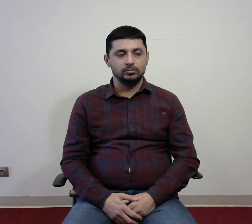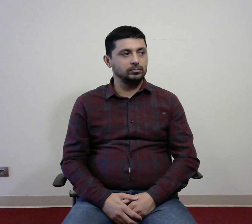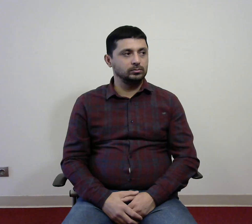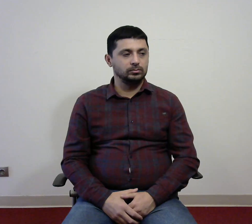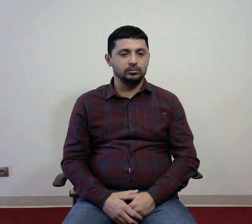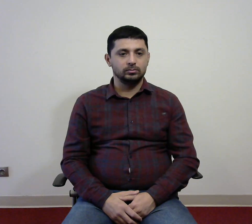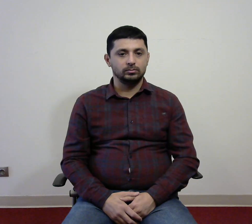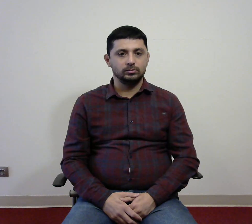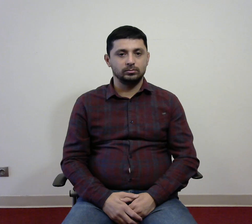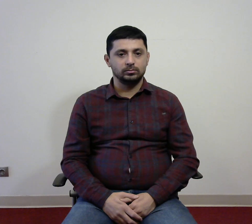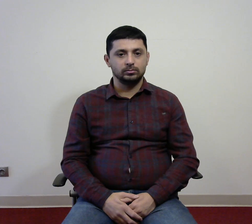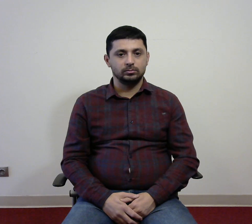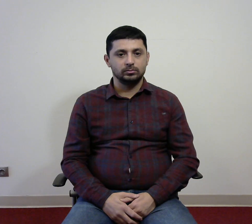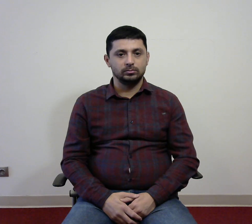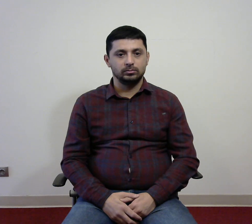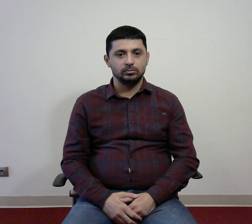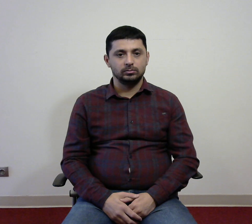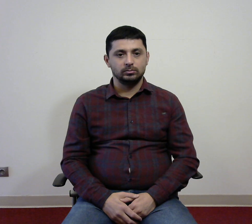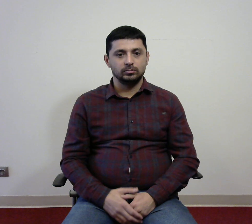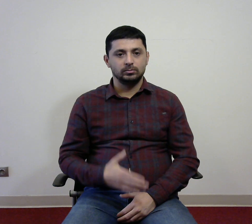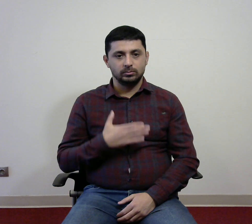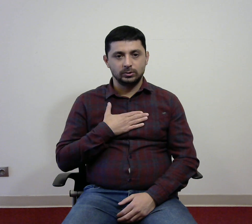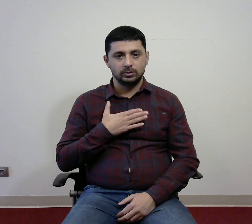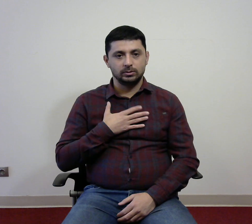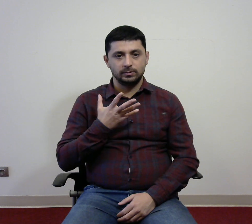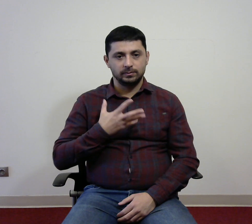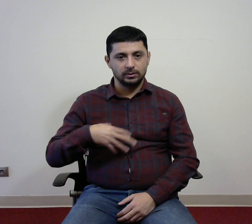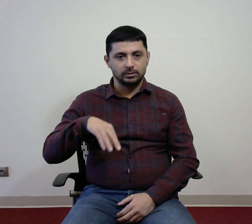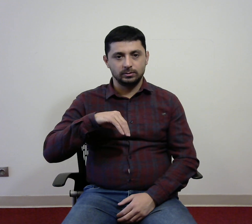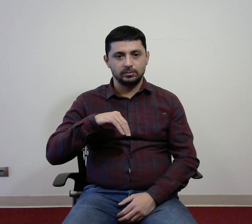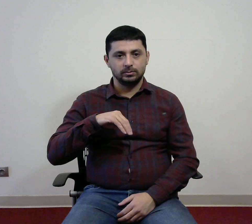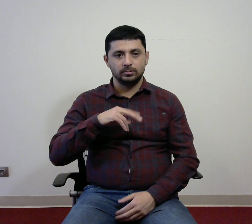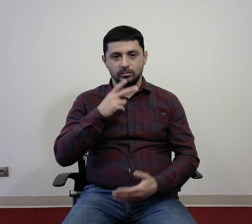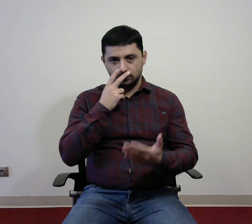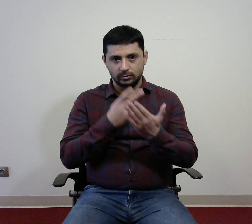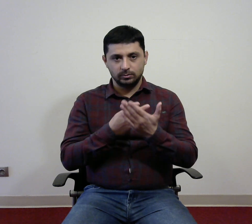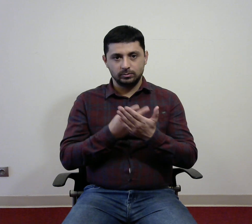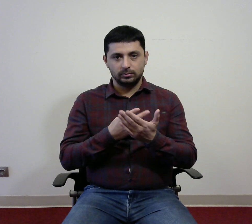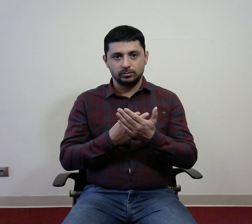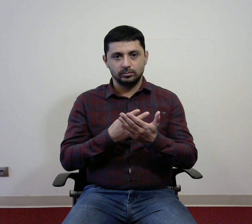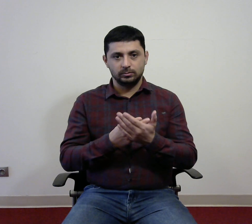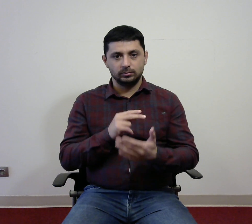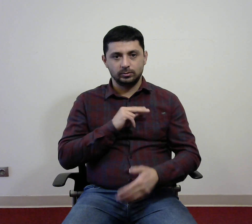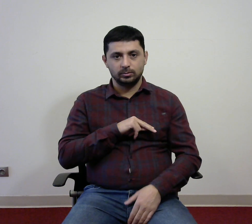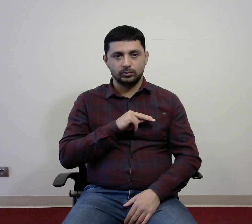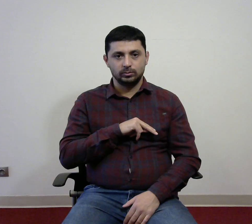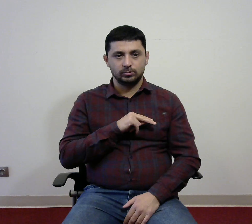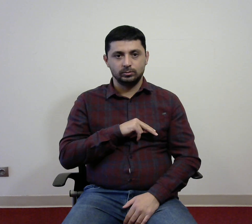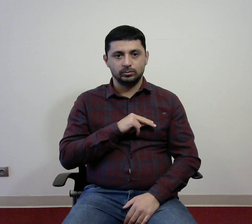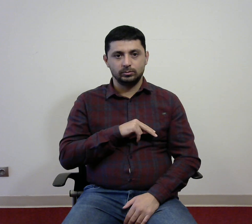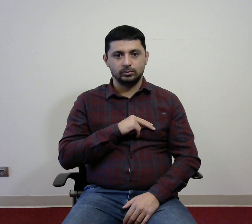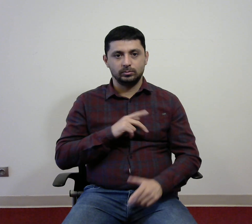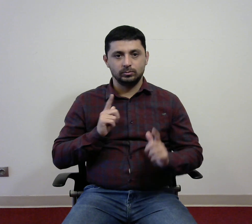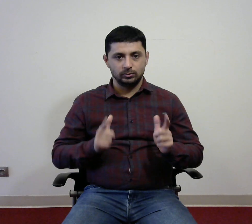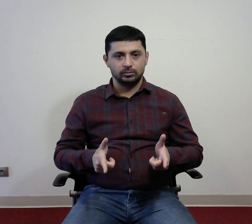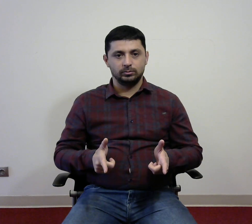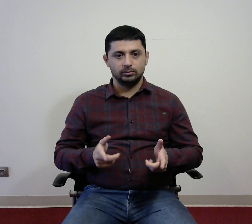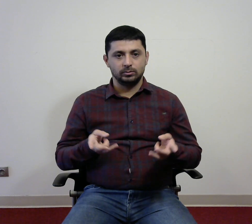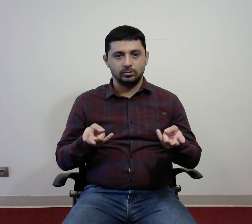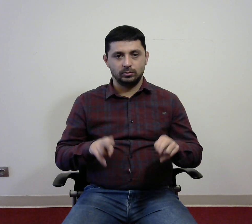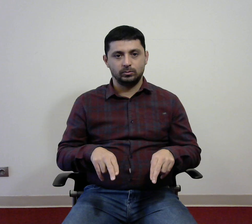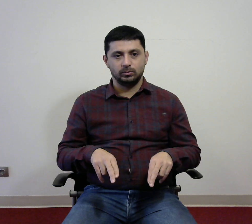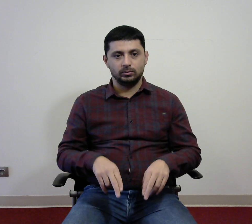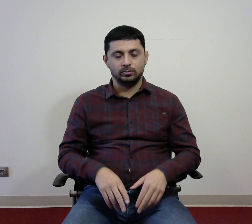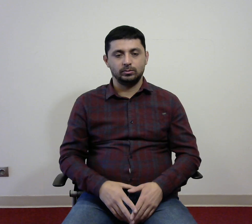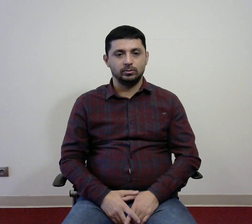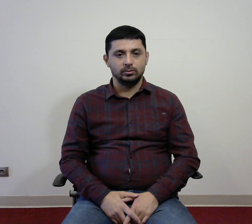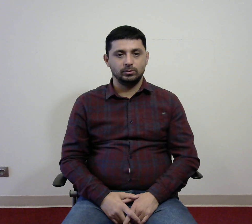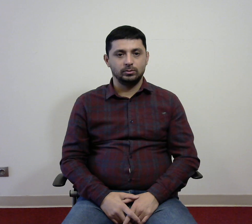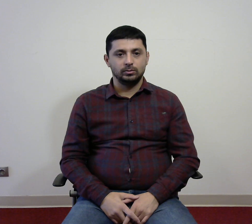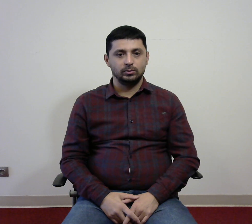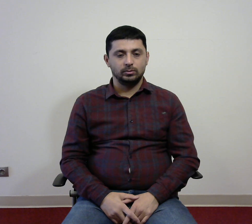Biz göstərilən işdən razı qaldıq